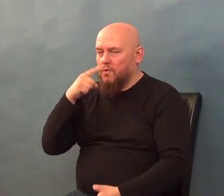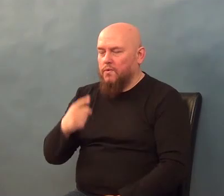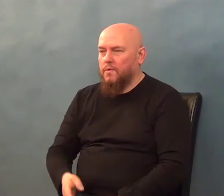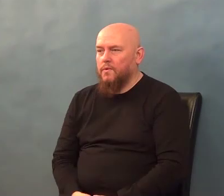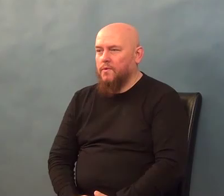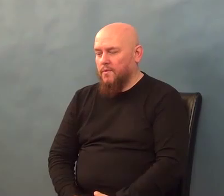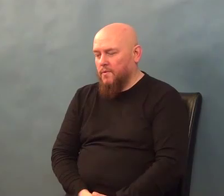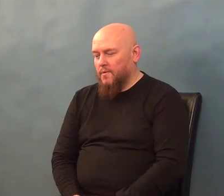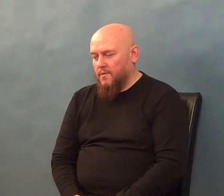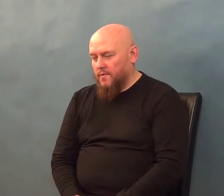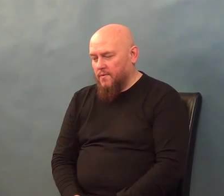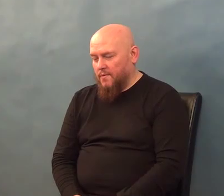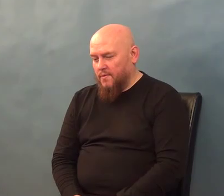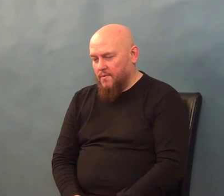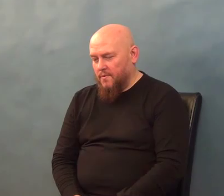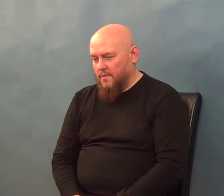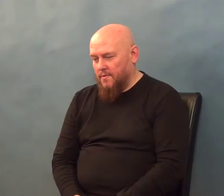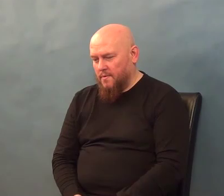Wycieczka do Olsztyna.